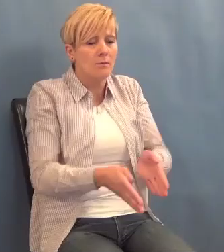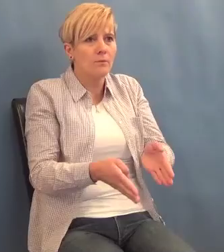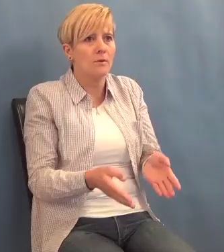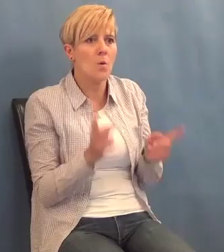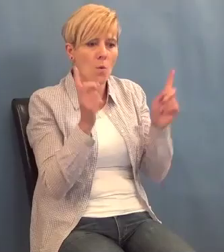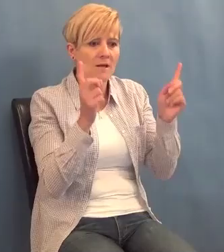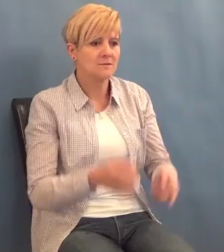Stromo po obu stronach.